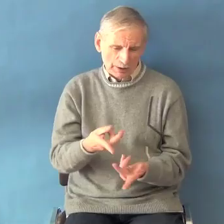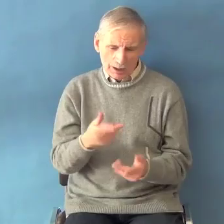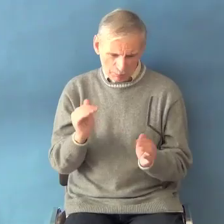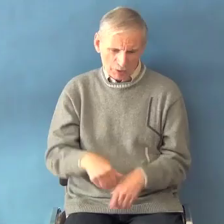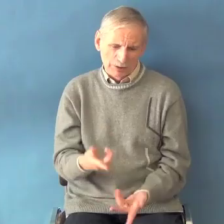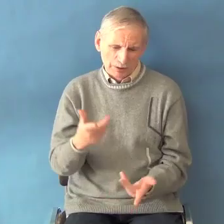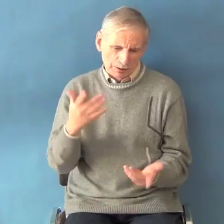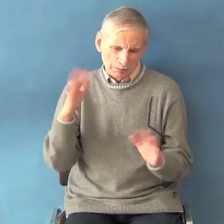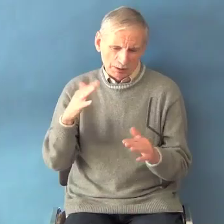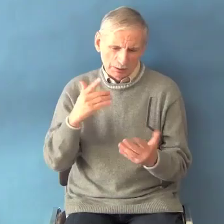Można kiedy pada deszcz.